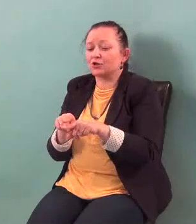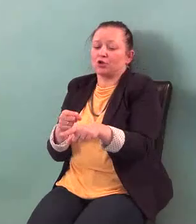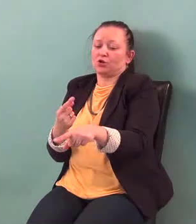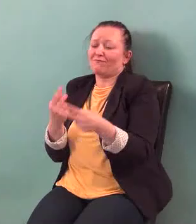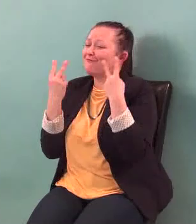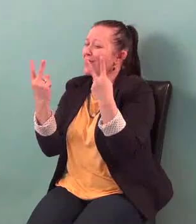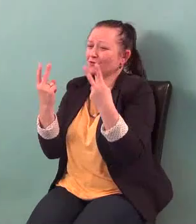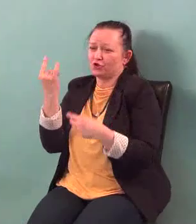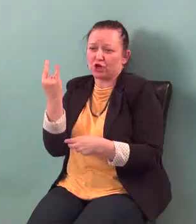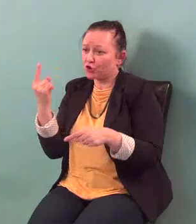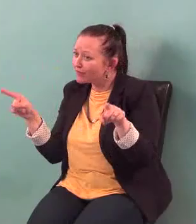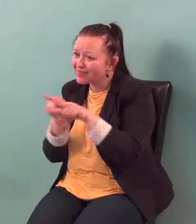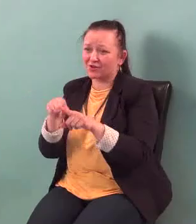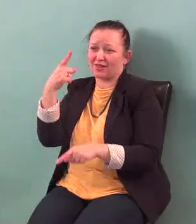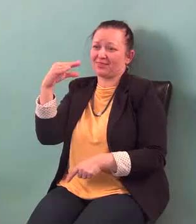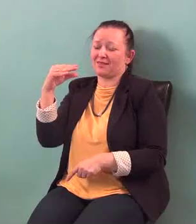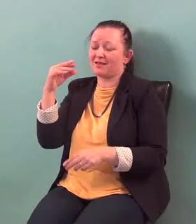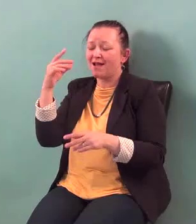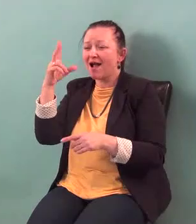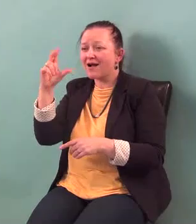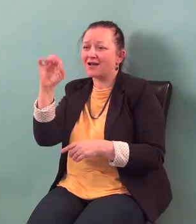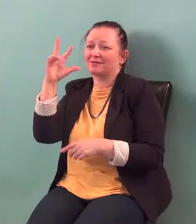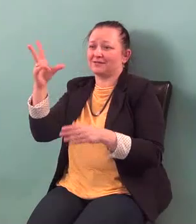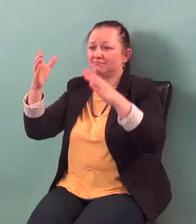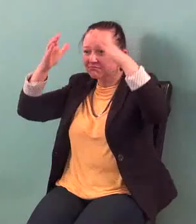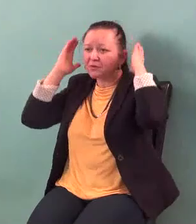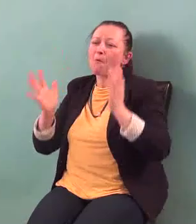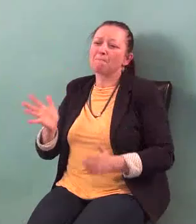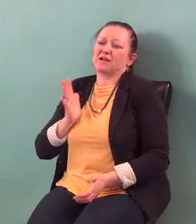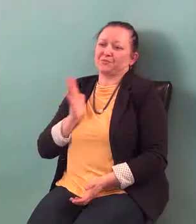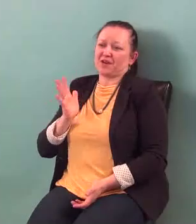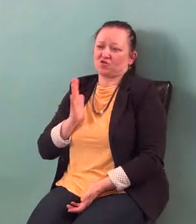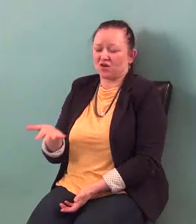Dziecko też jest ważne i też musi mieć założony kask na głowę, to dla bezpieczeństwa.